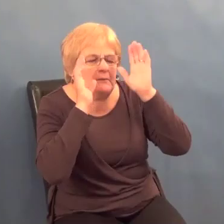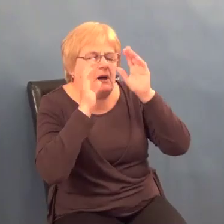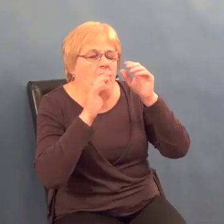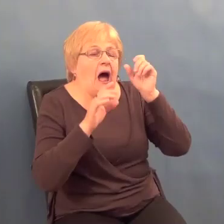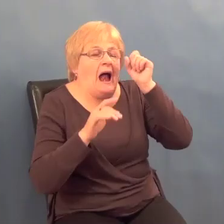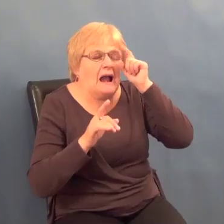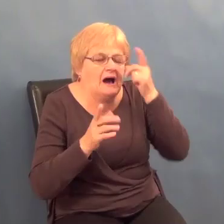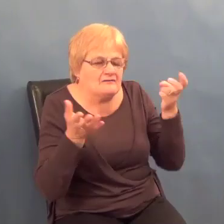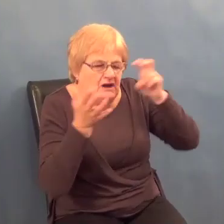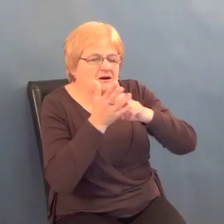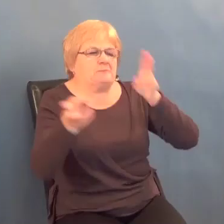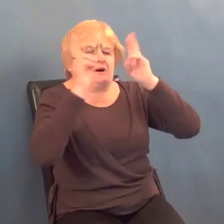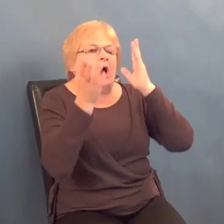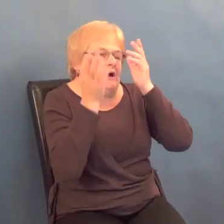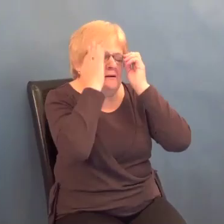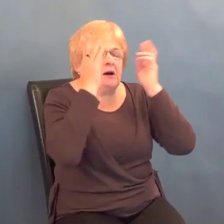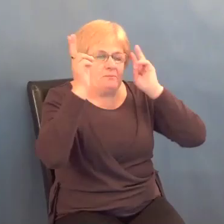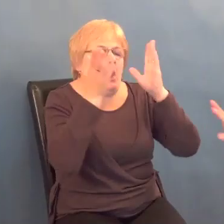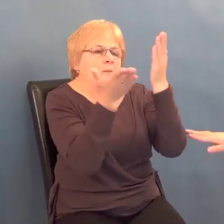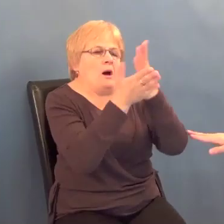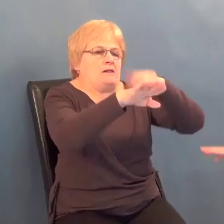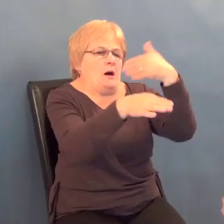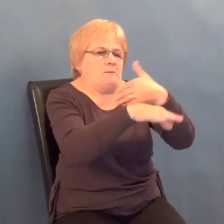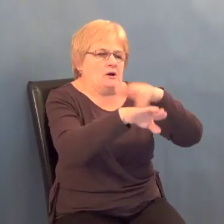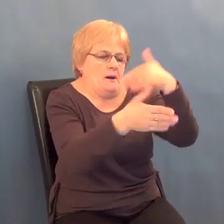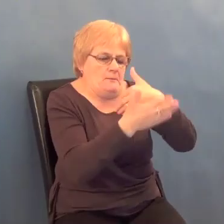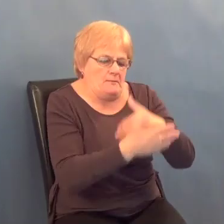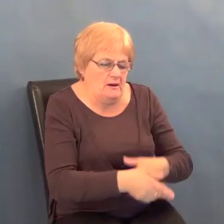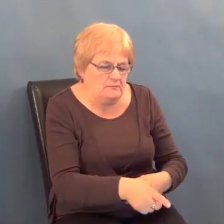Potem rano wstaje obudzony dźwiękiem, zegar pomaga, zegar pomaga.